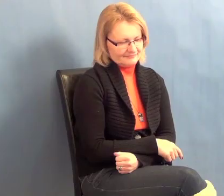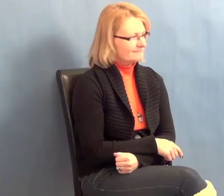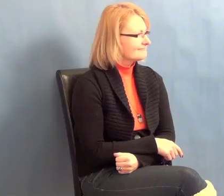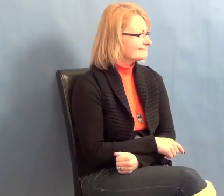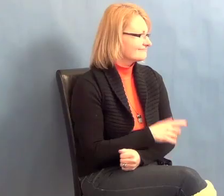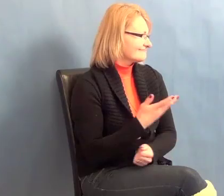Nie wiem.